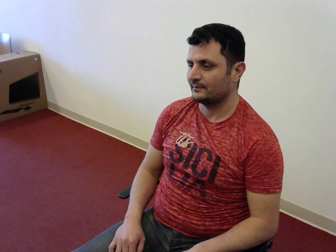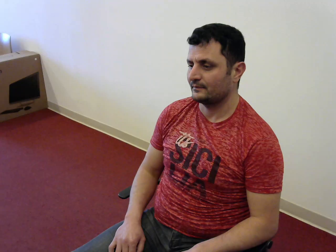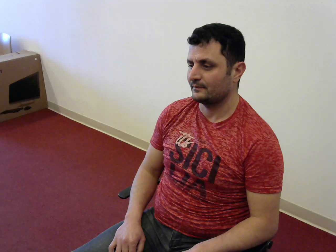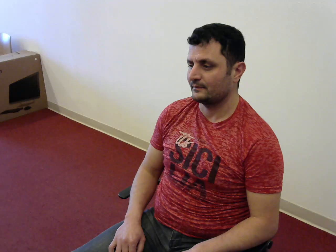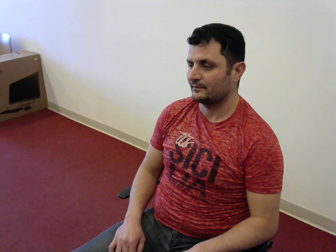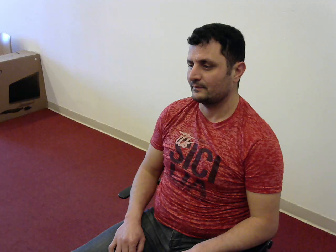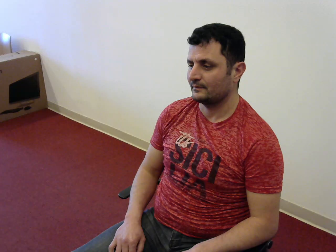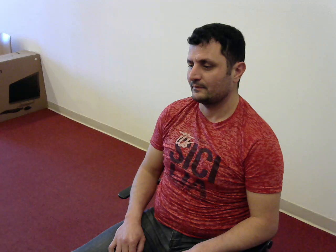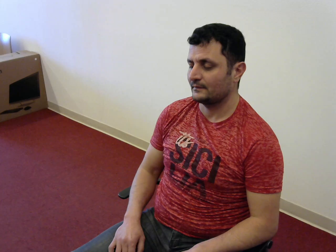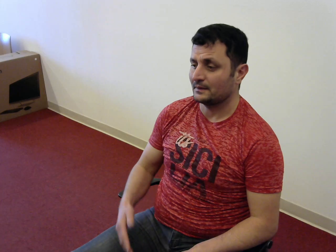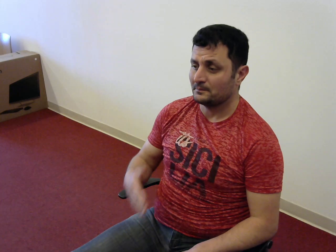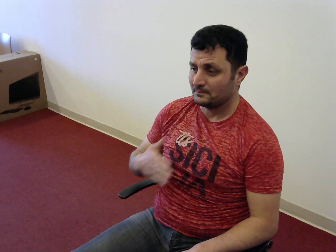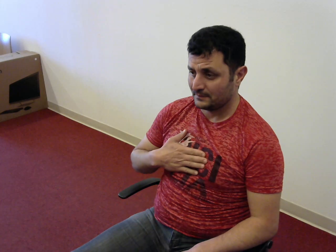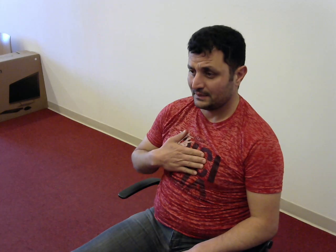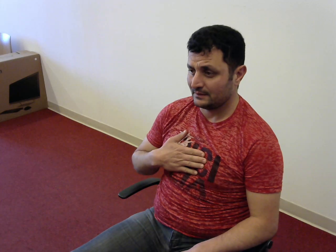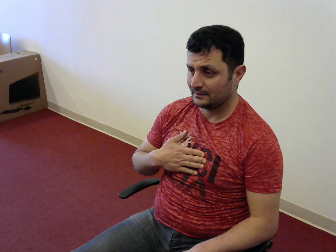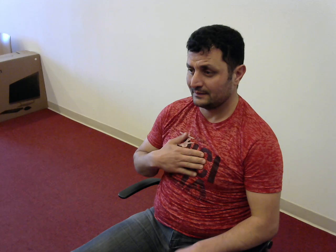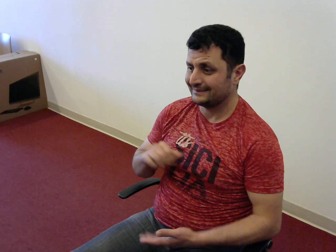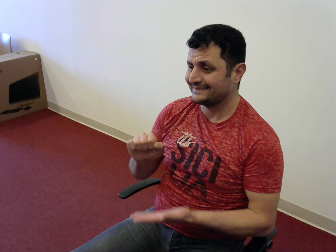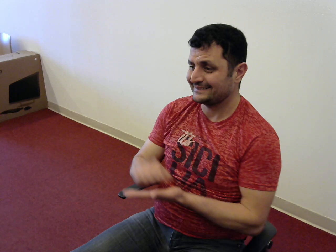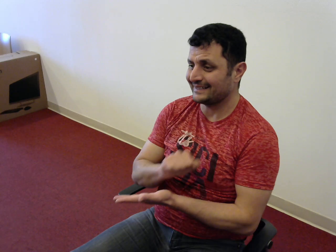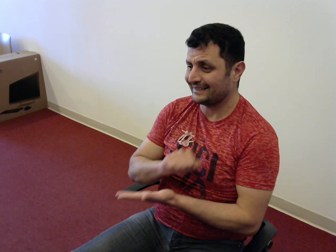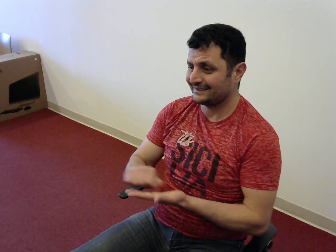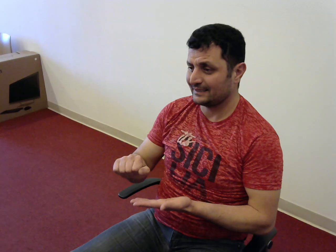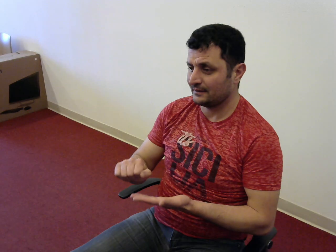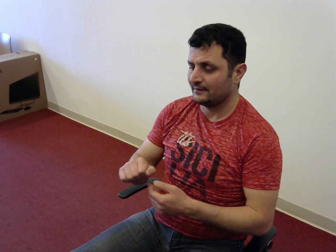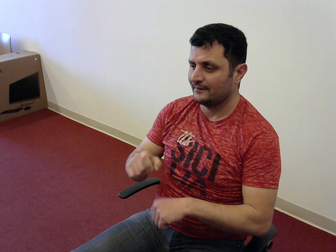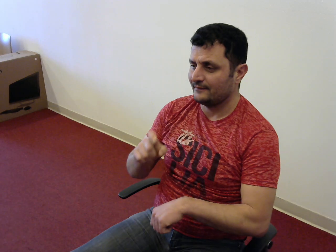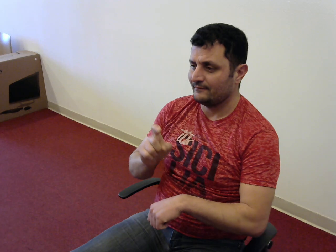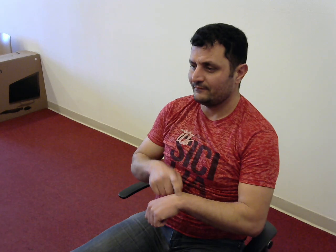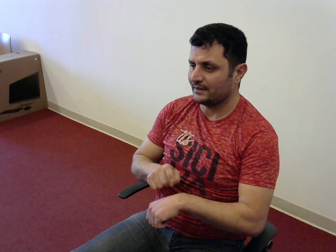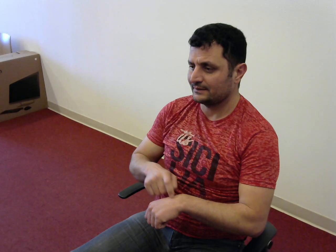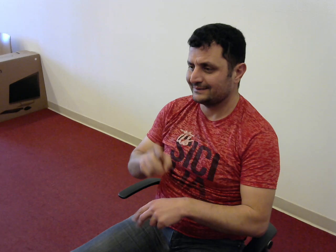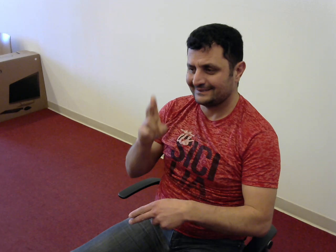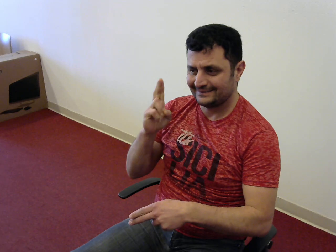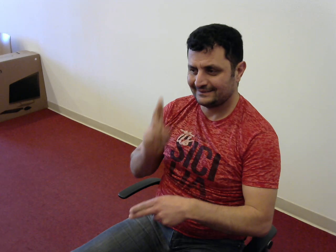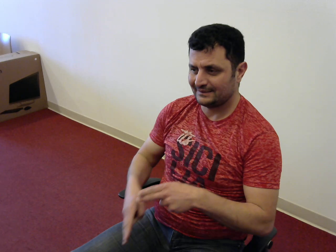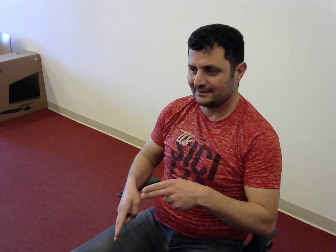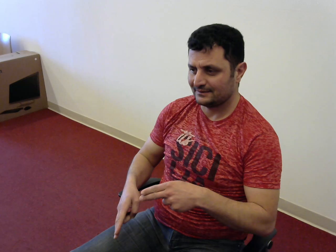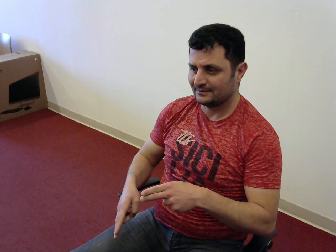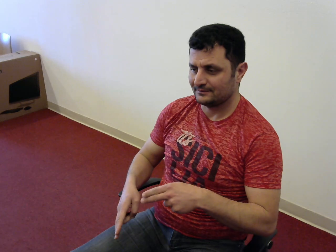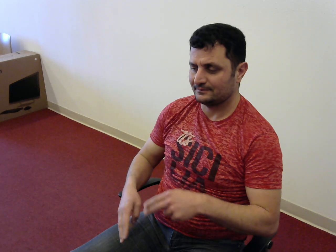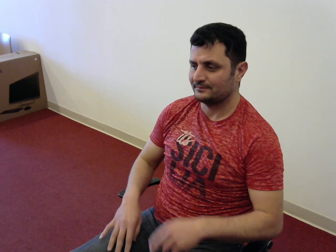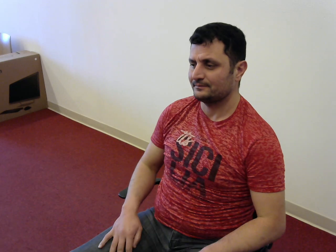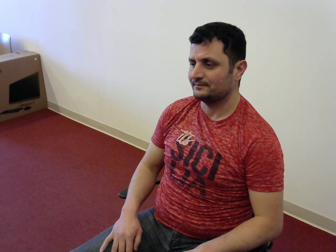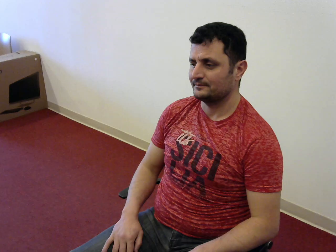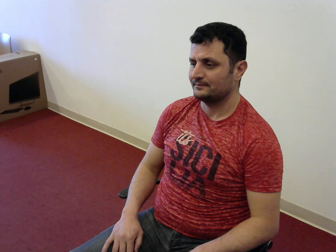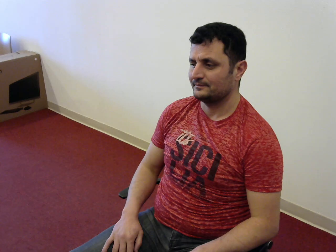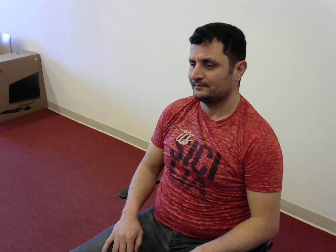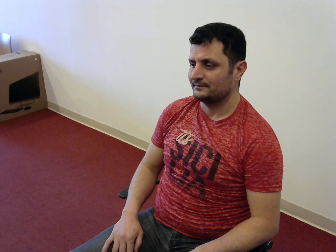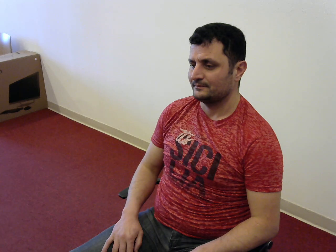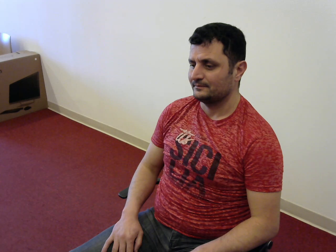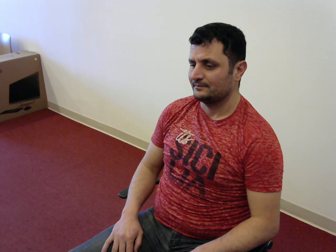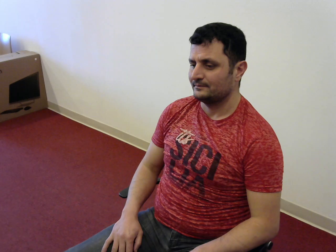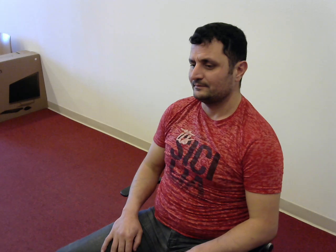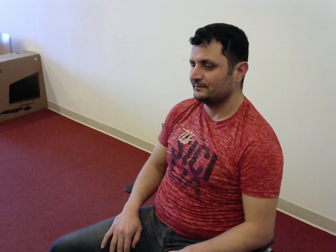Mənim sənədimin vaxtı bitib